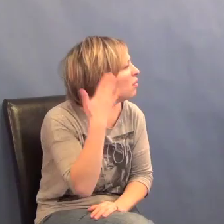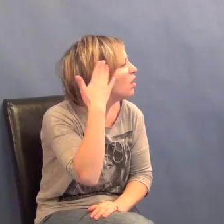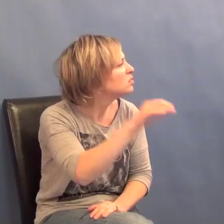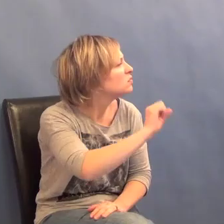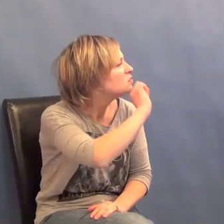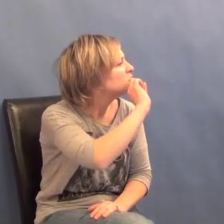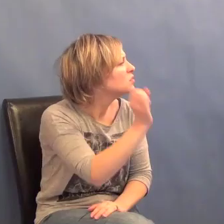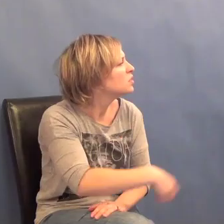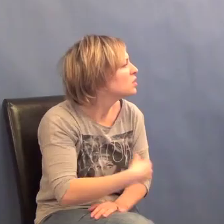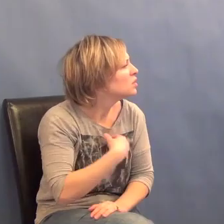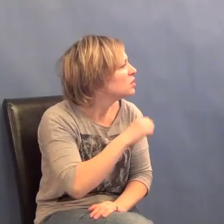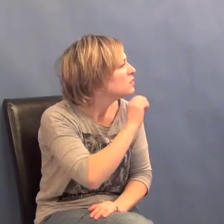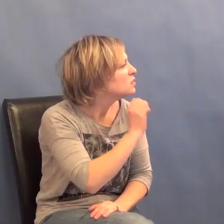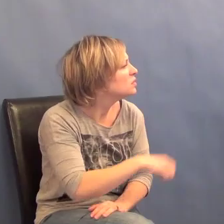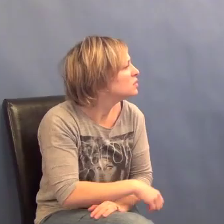W ogóle nie mam tak, w ogóle.